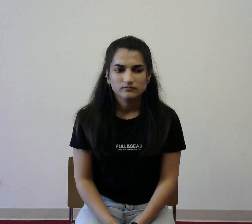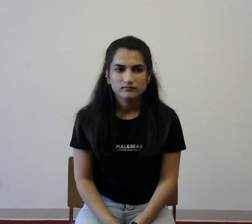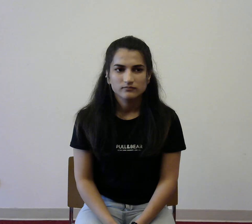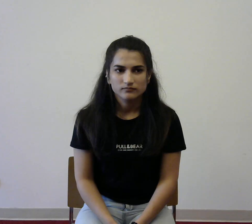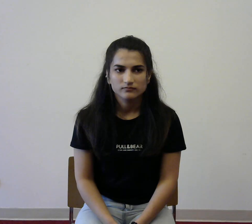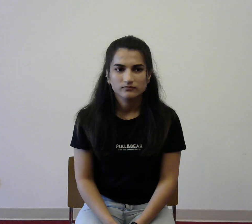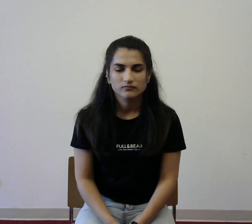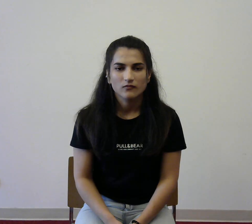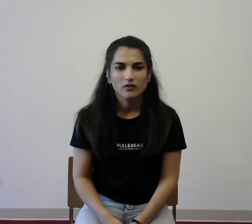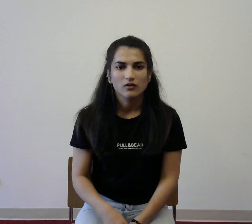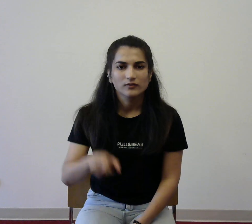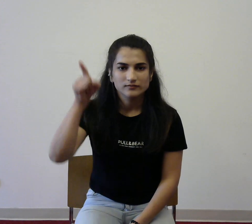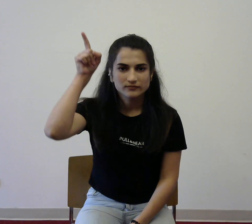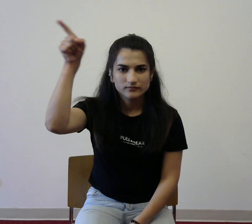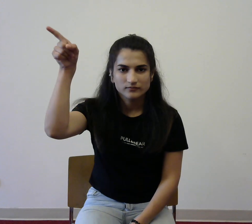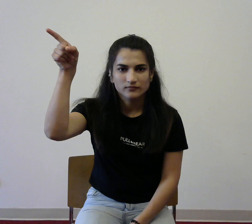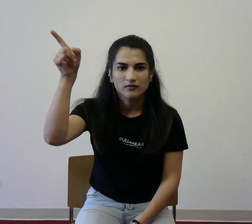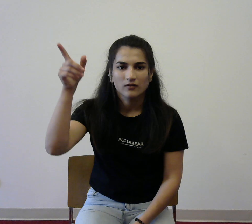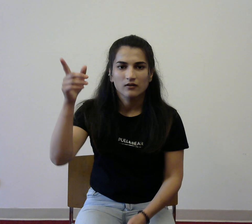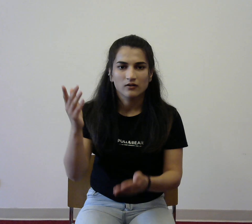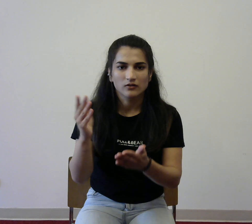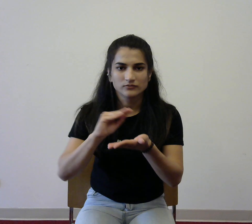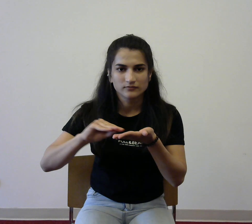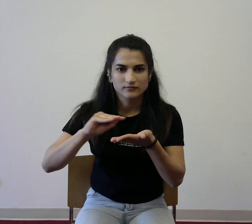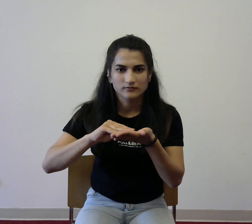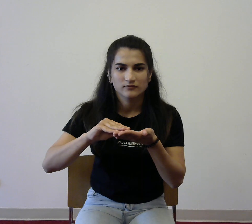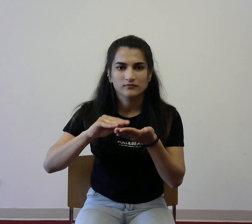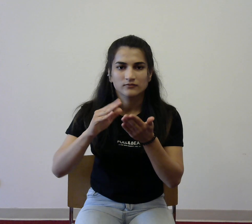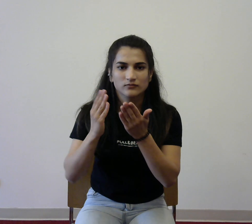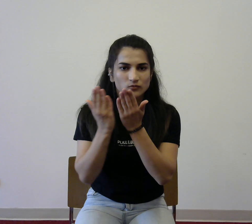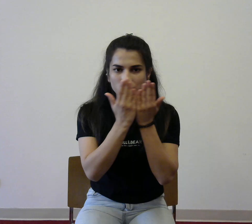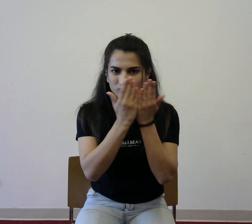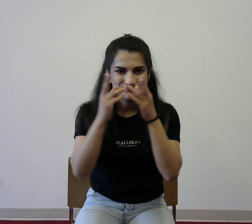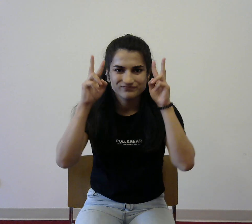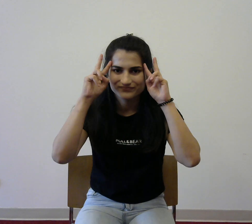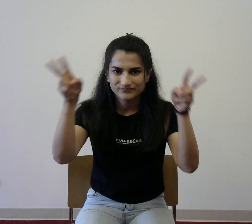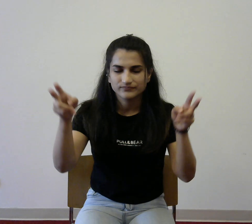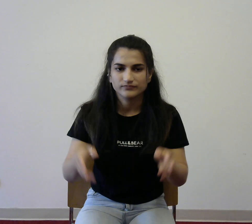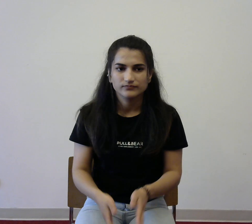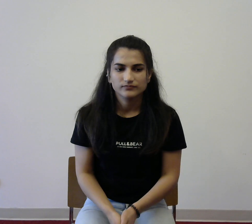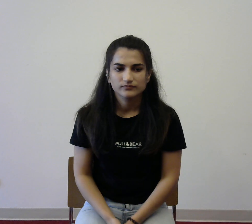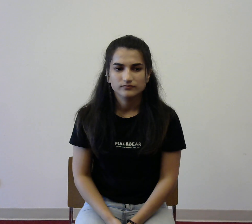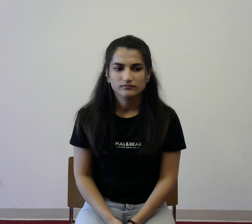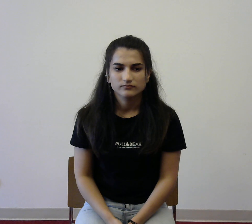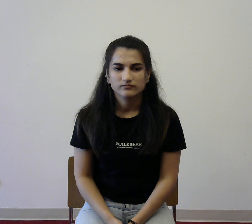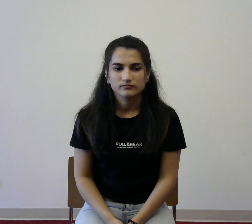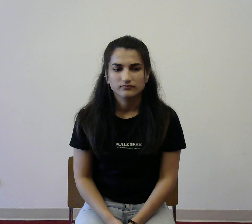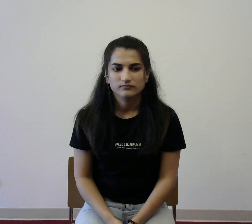O yazıb-oxuya bilmir